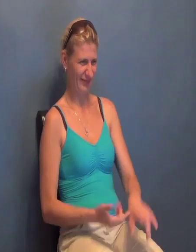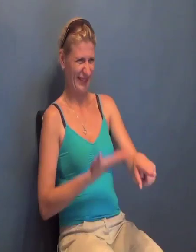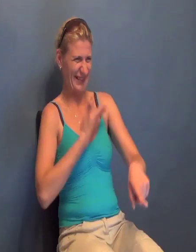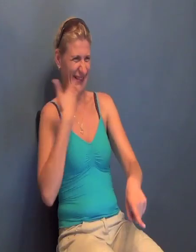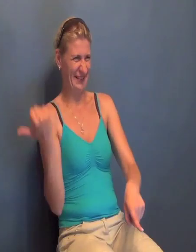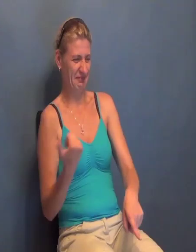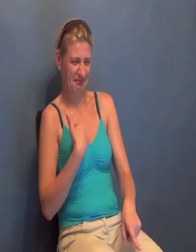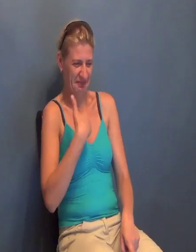Nie ma tego.